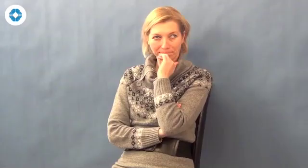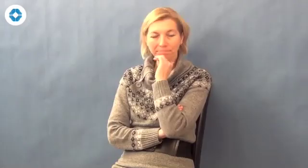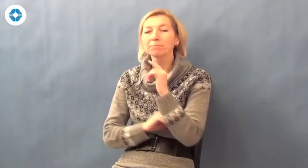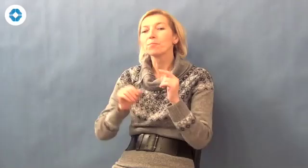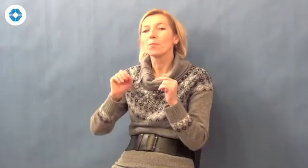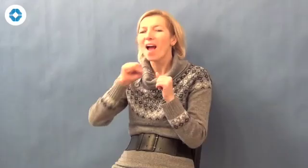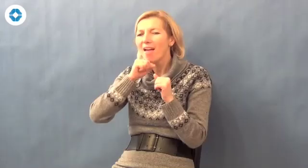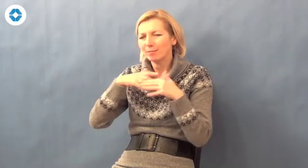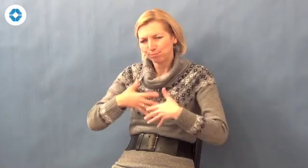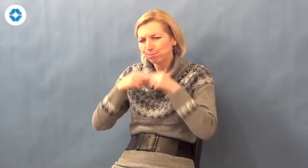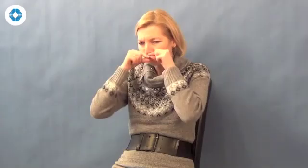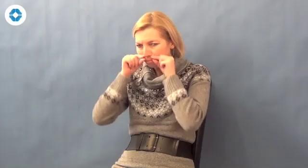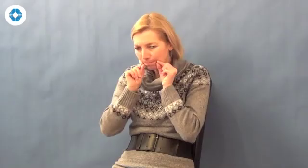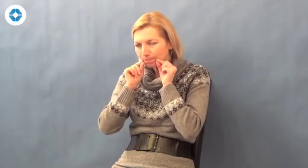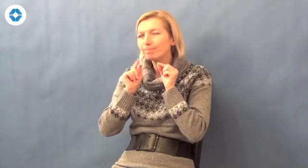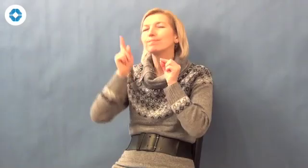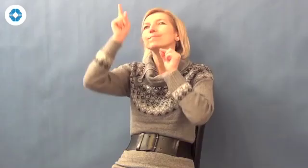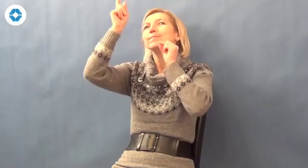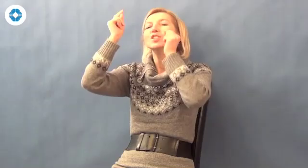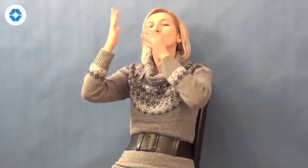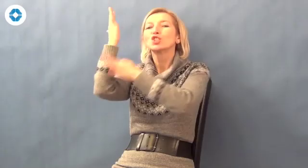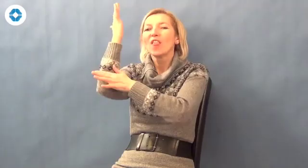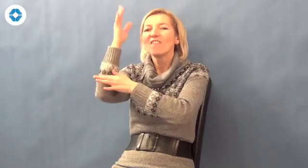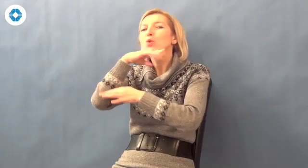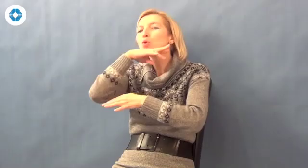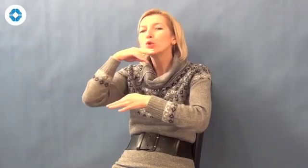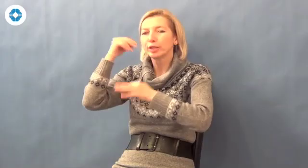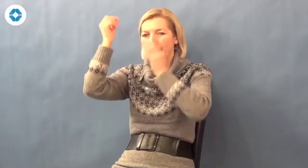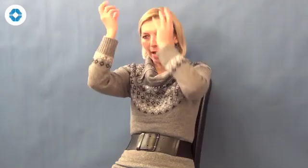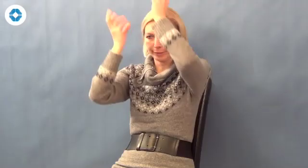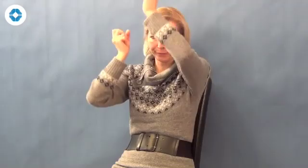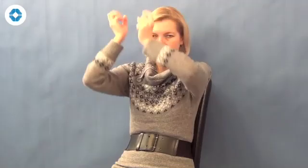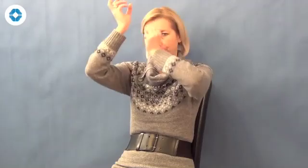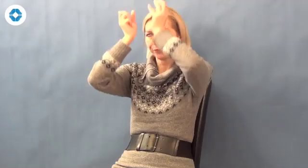Stary, gruby pan jest na drzewie i zbiera gruszki.